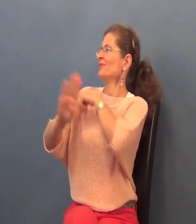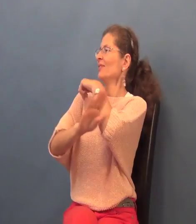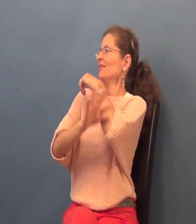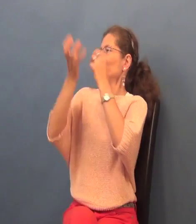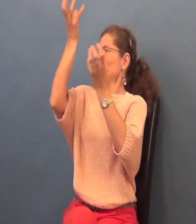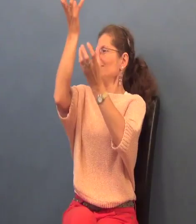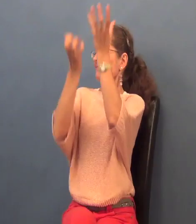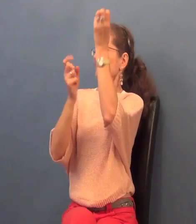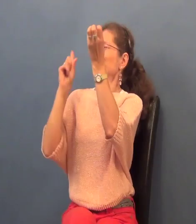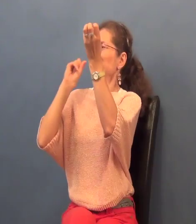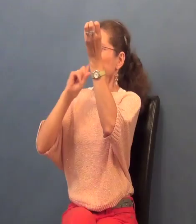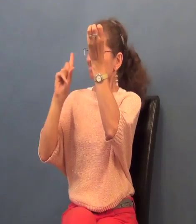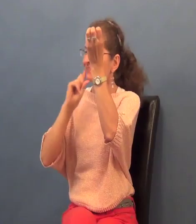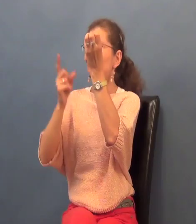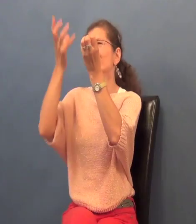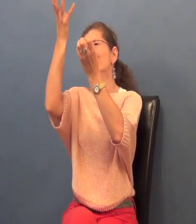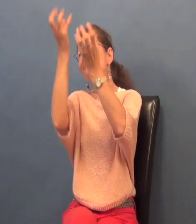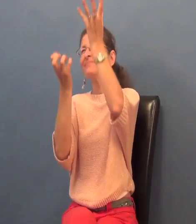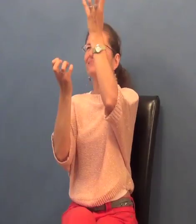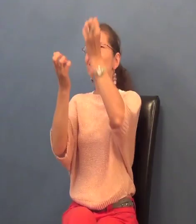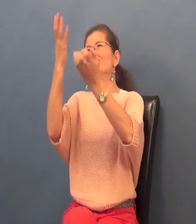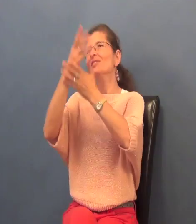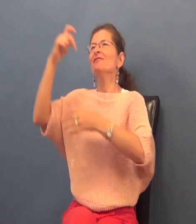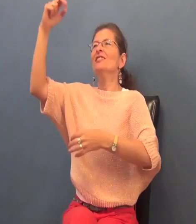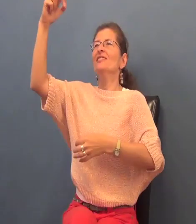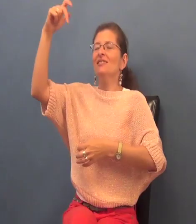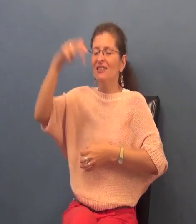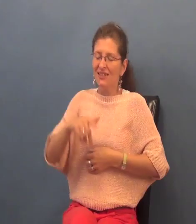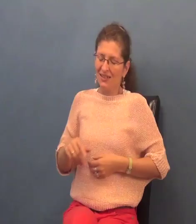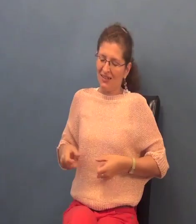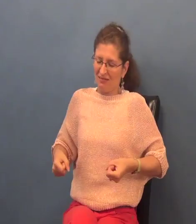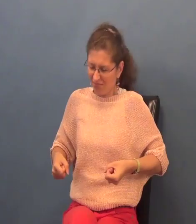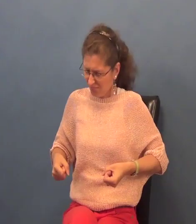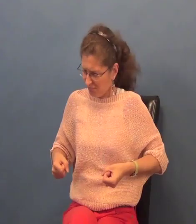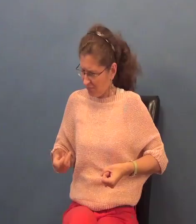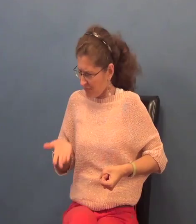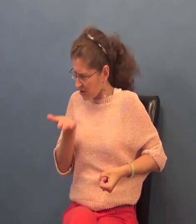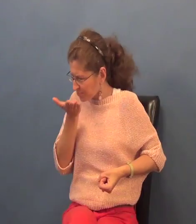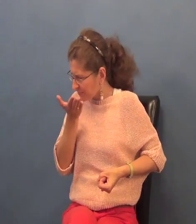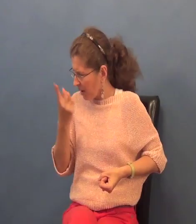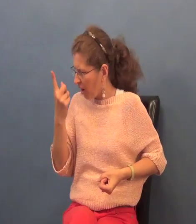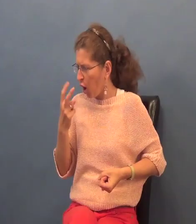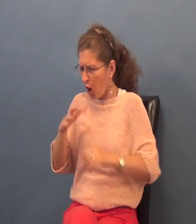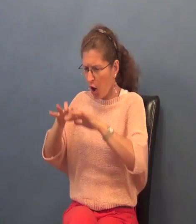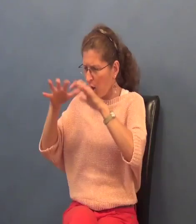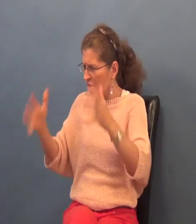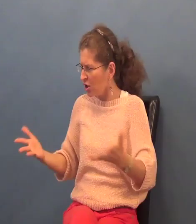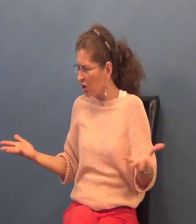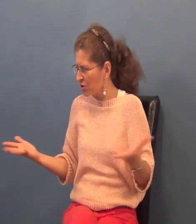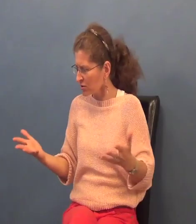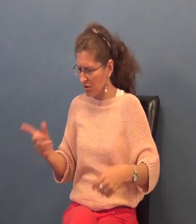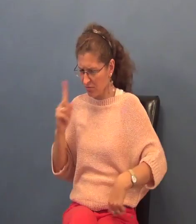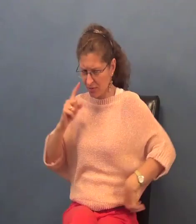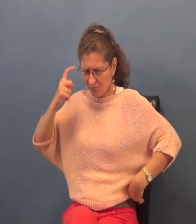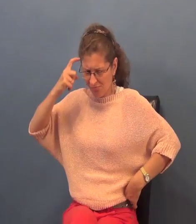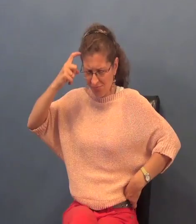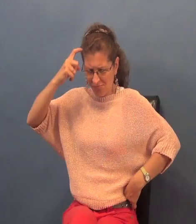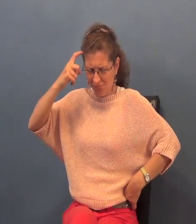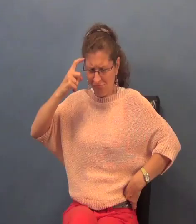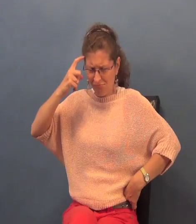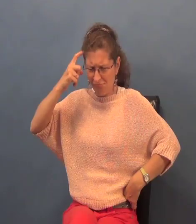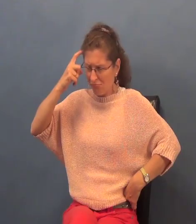Kończy zrywać, schodzi na dół. Patrzy i zastanawia się, gdzie podział się jeden pełny kosz.